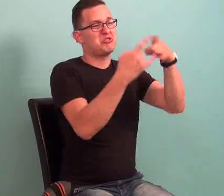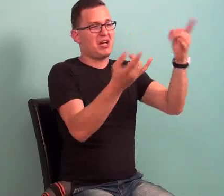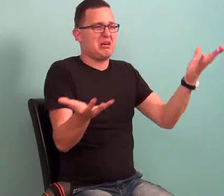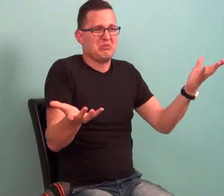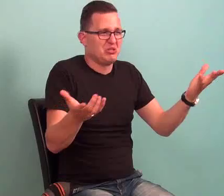Nie ma.